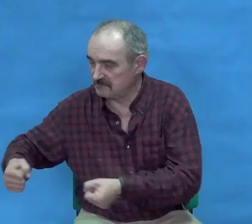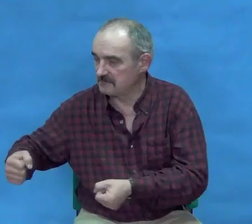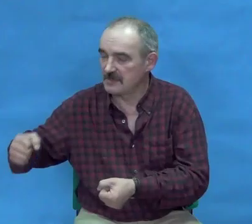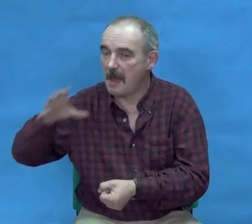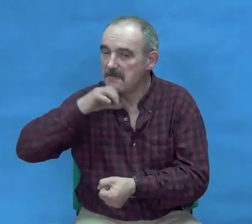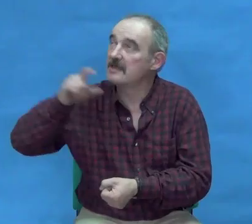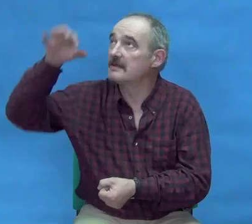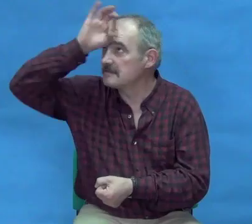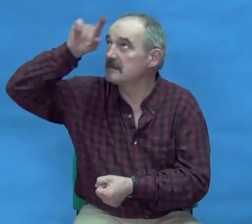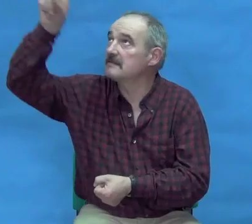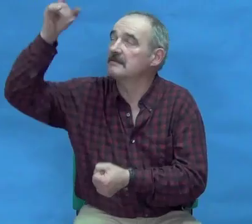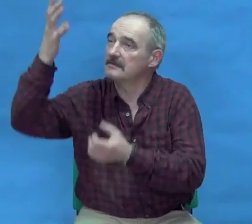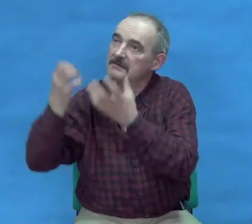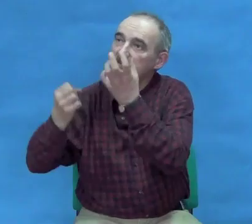Pan na drzewie, nieświadomy niczego, zbierał gruszki.